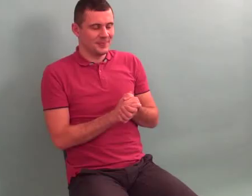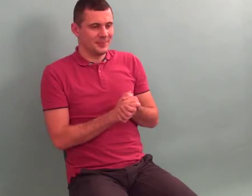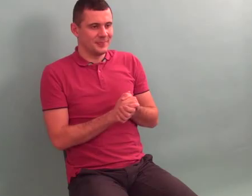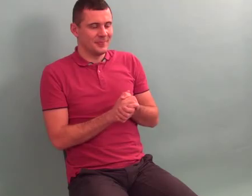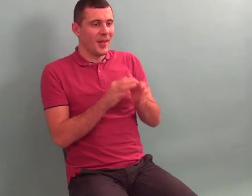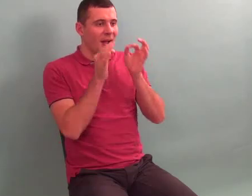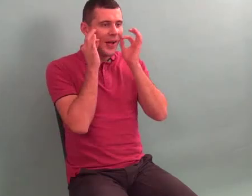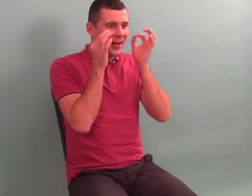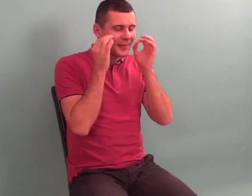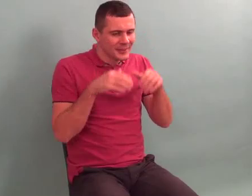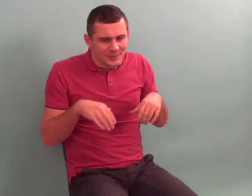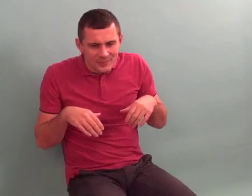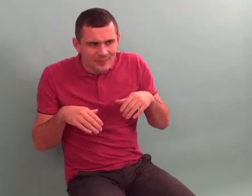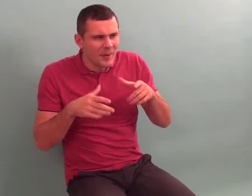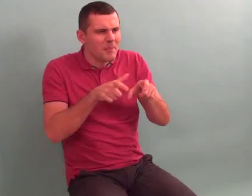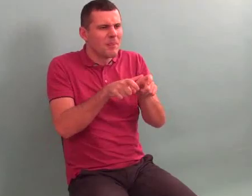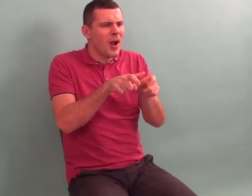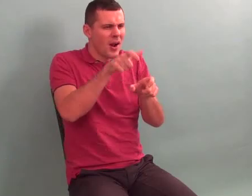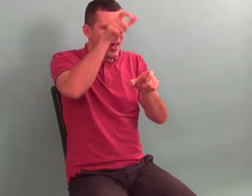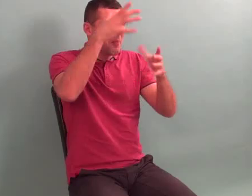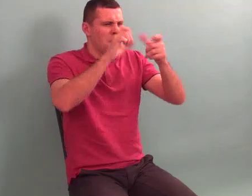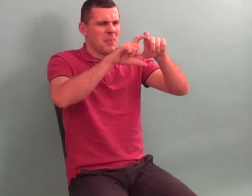Kot w bloku albo w wieżowcu...